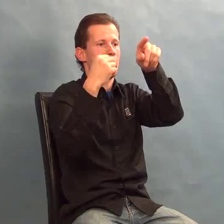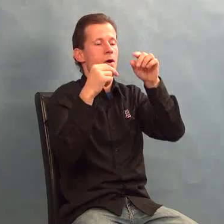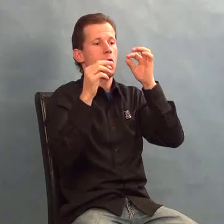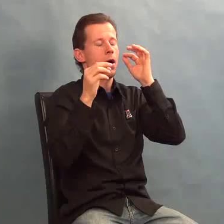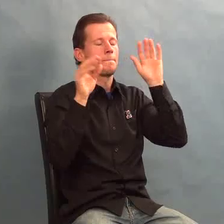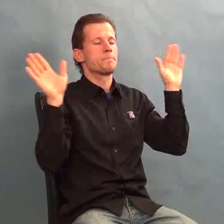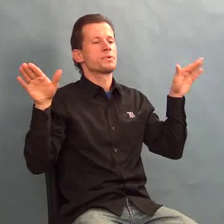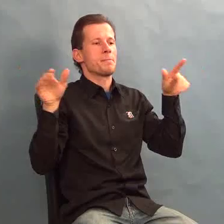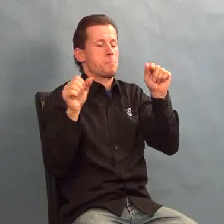Ptaszek zaczął się bać.